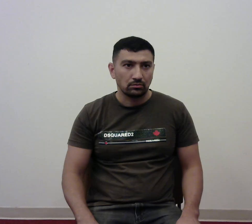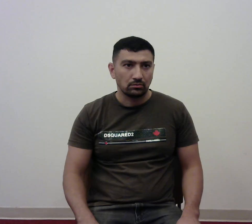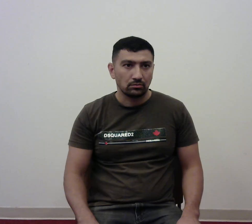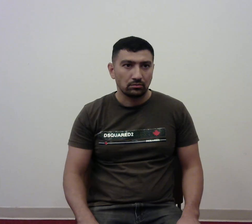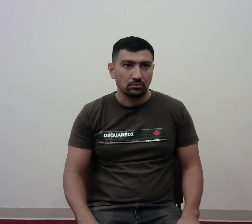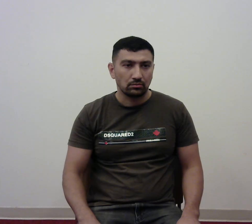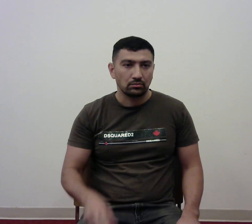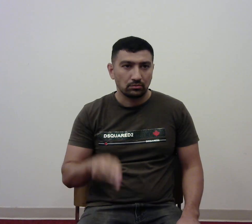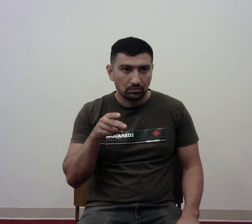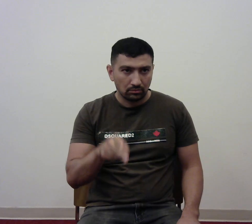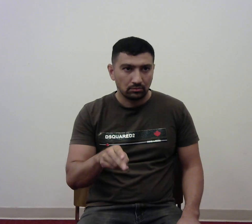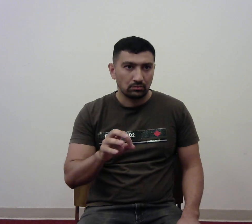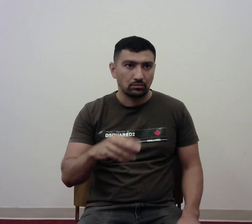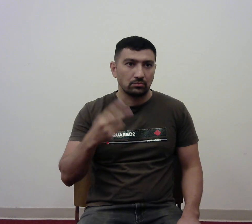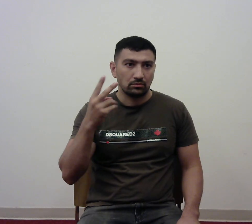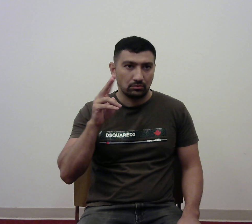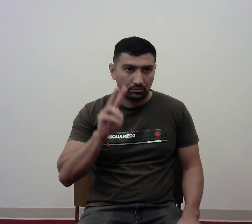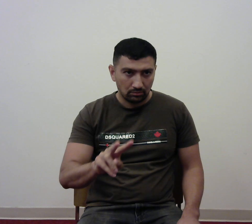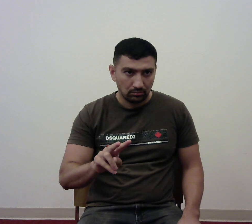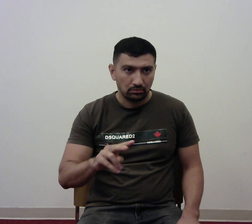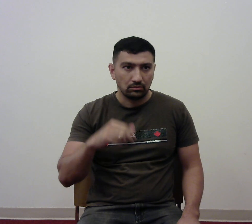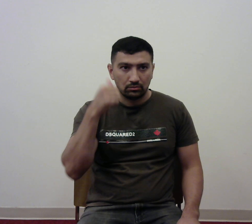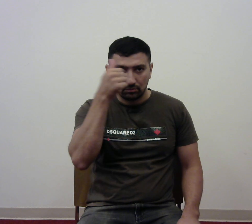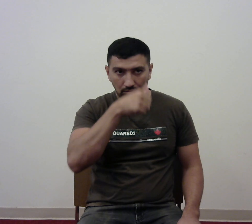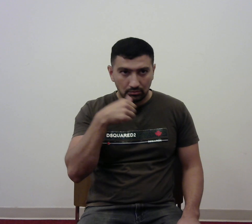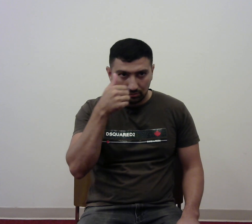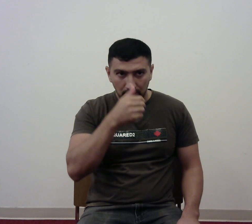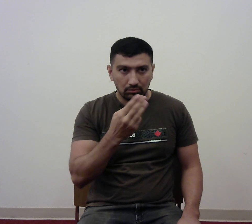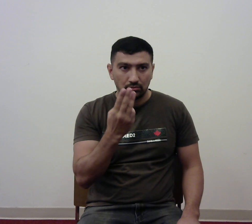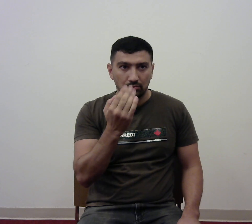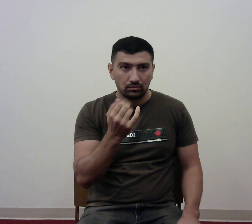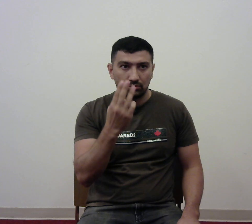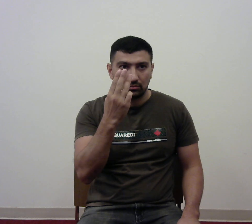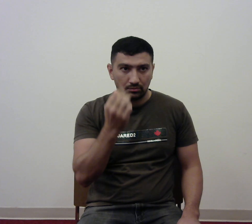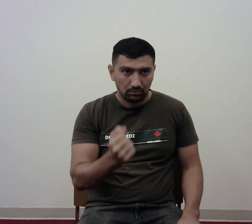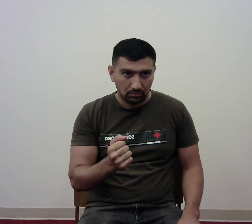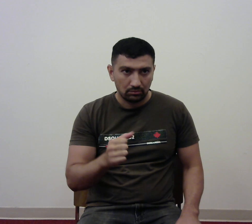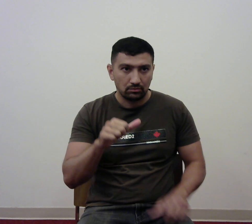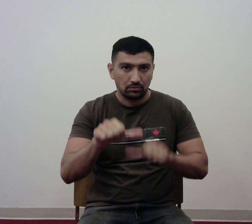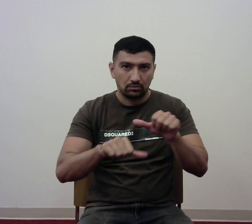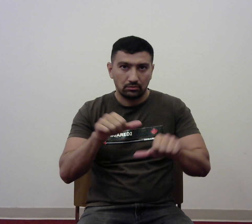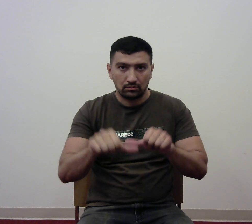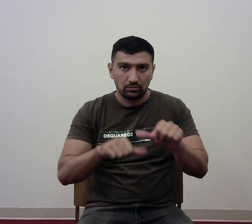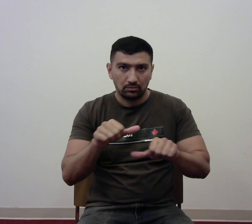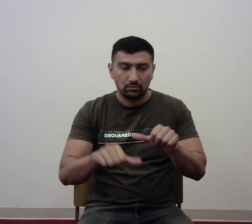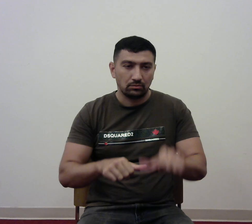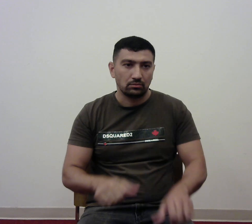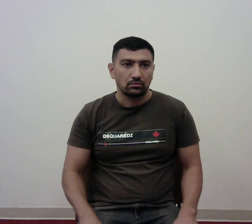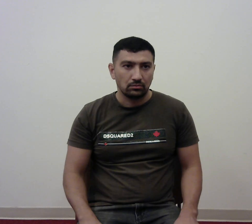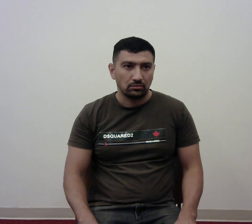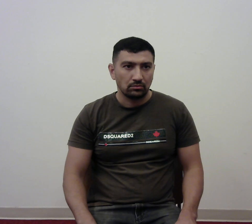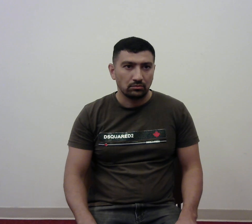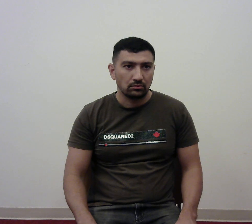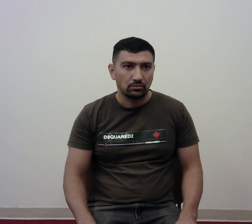2022-ci il Şuşa ilidir